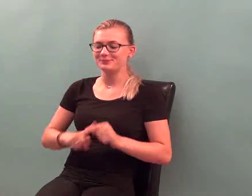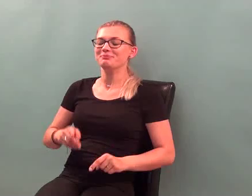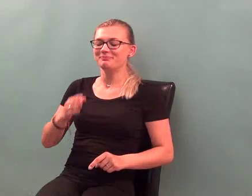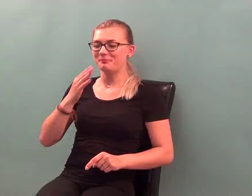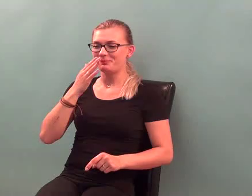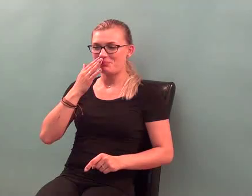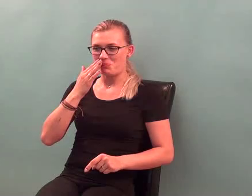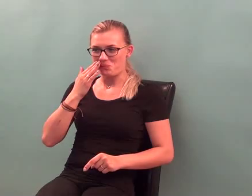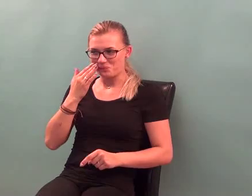Policjant ściera kit z twarzy.